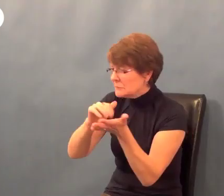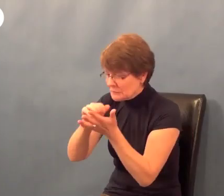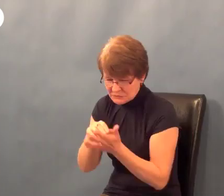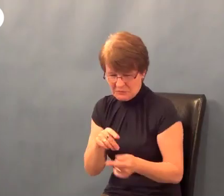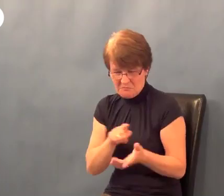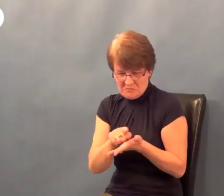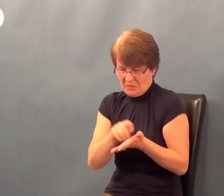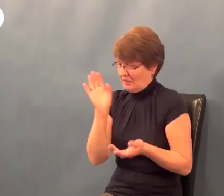E, a tutaj mysz.